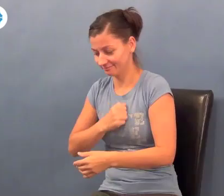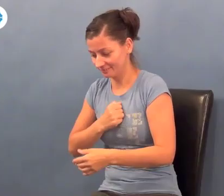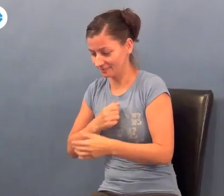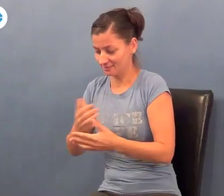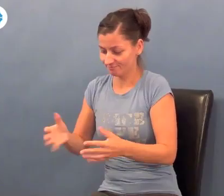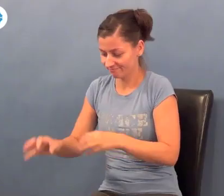Zaczął zbierać.